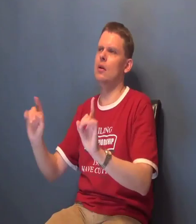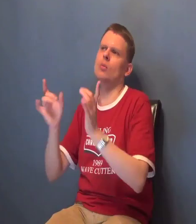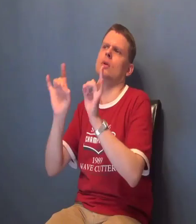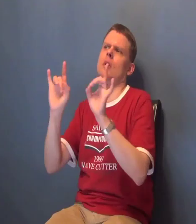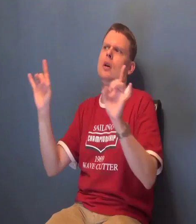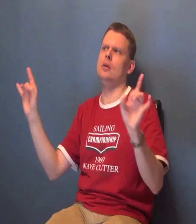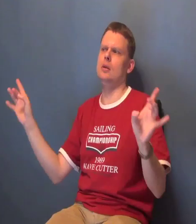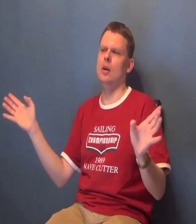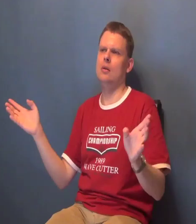Może jakieś zarazki.